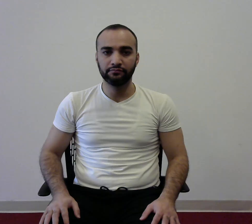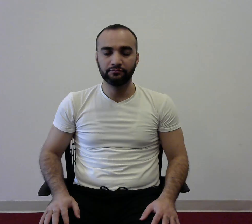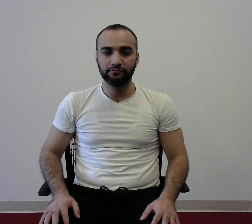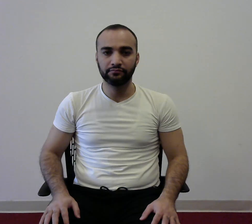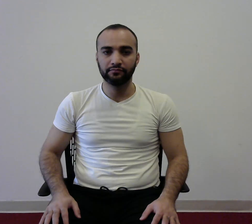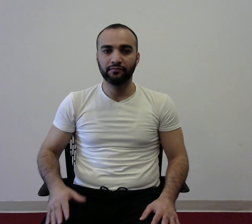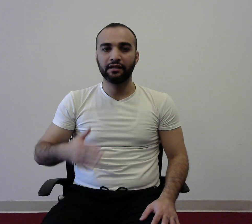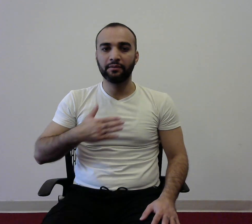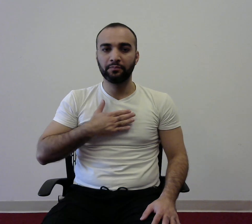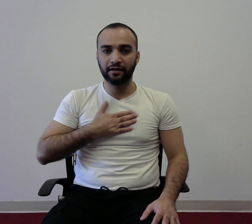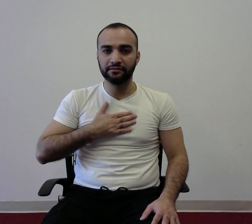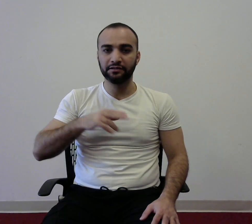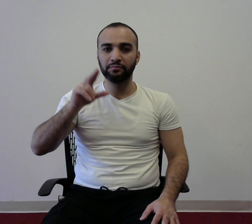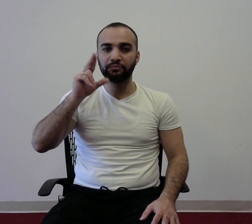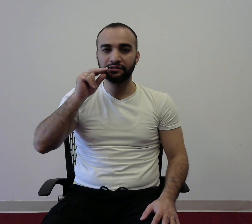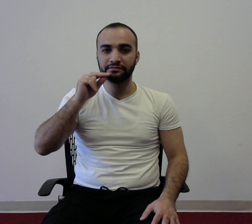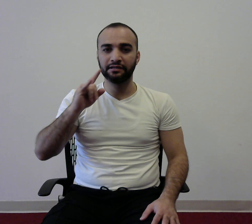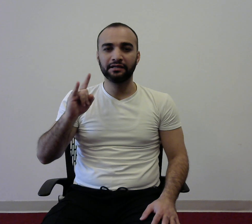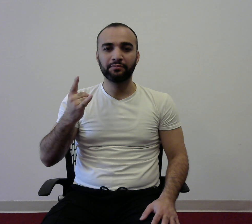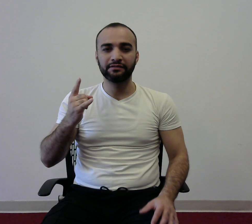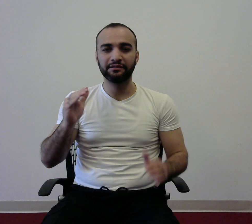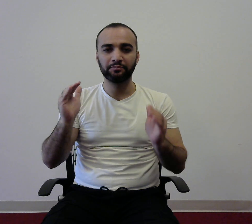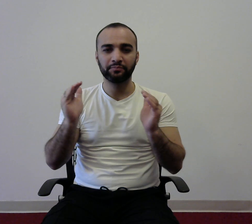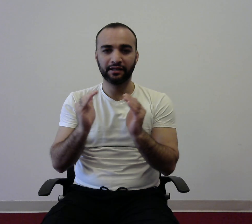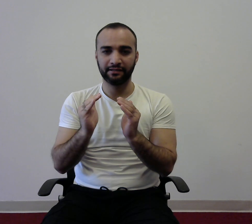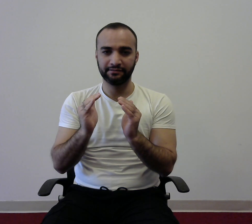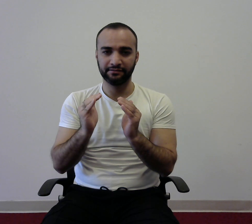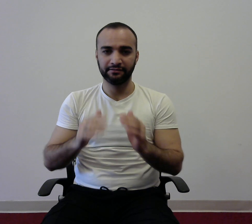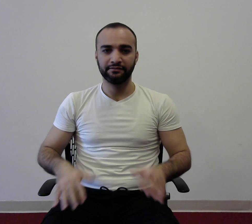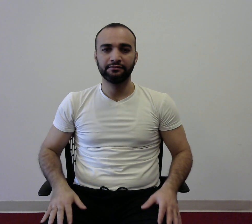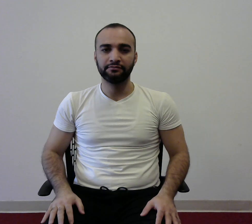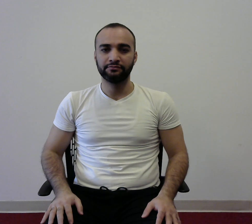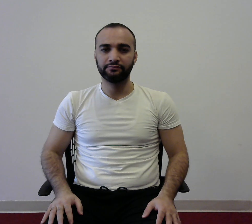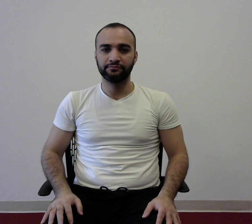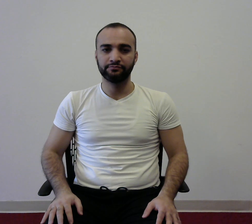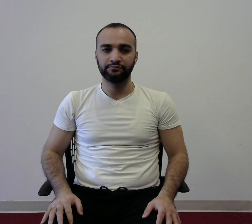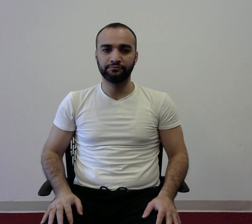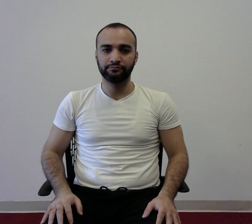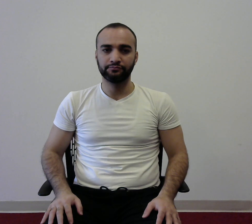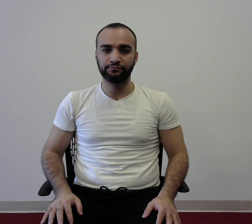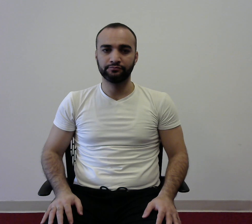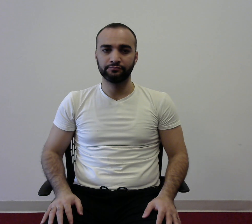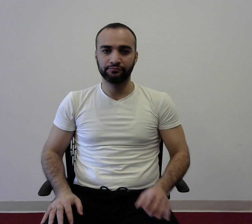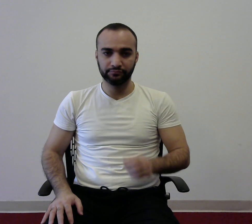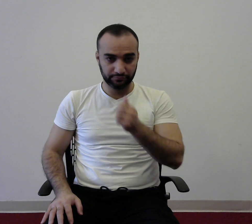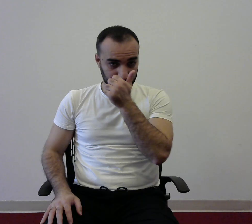Mənim pişiyim balacadır